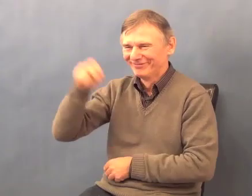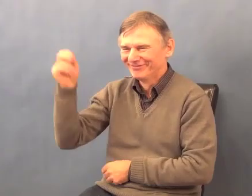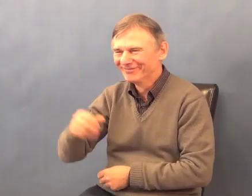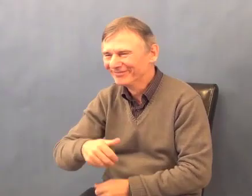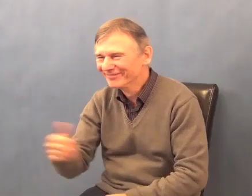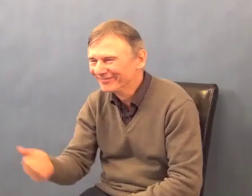Fajnie.